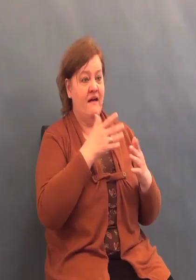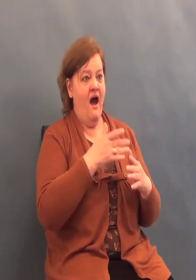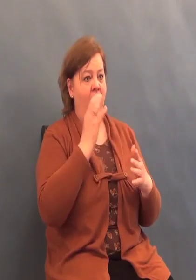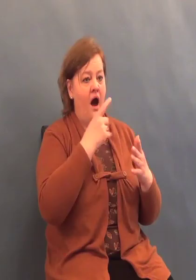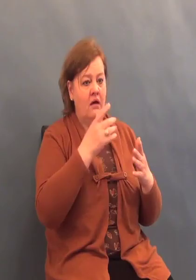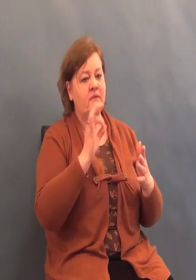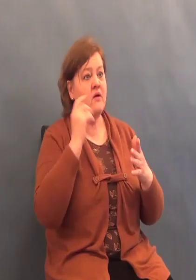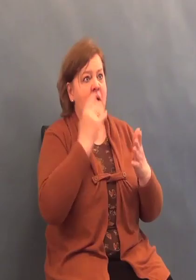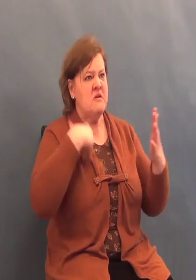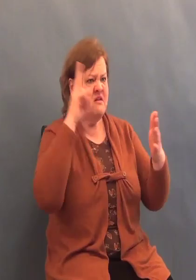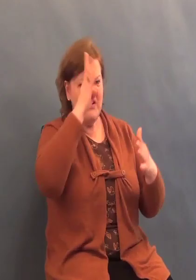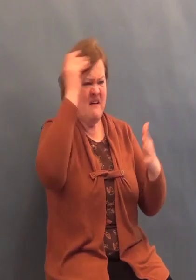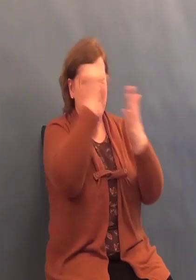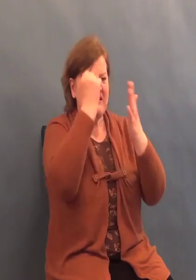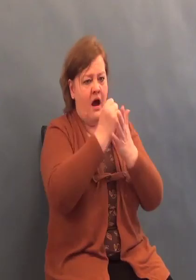Oni mówią: "No tak, straż pożarna waliła w drzwi!".